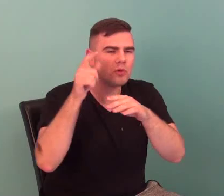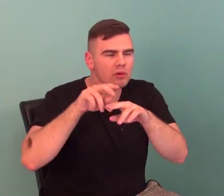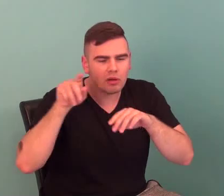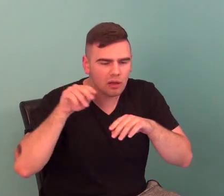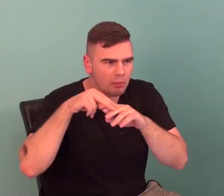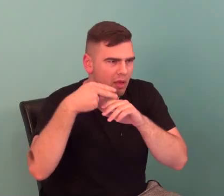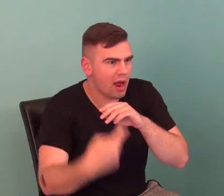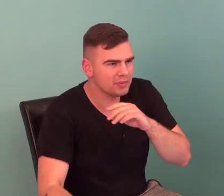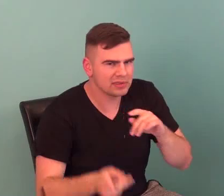I upada.